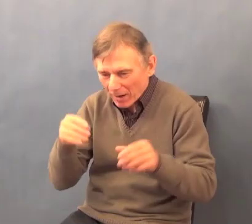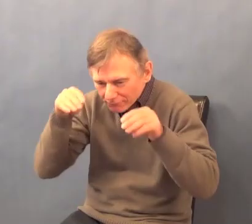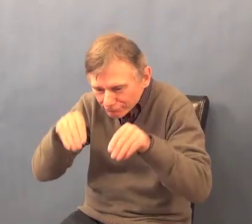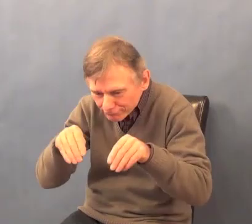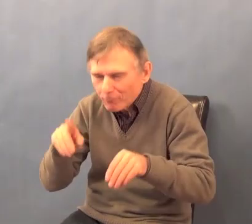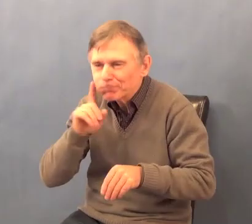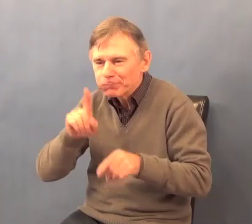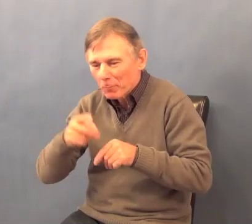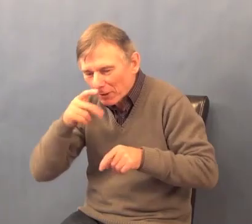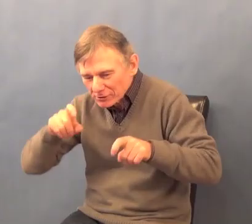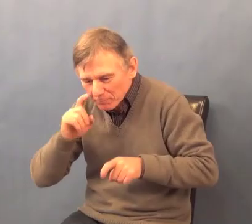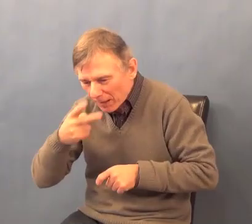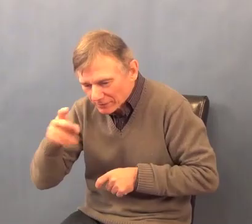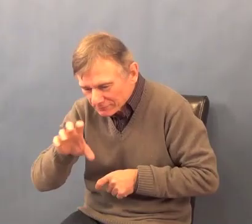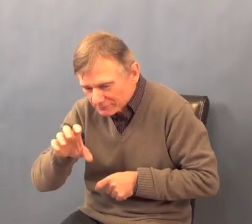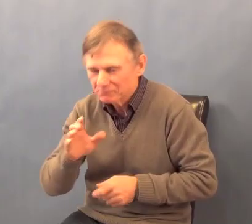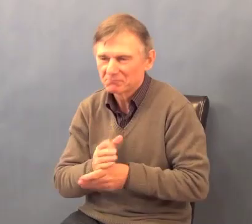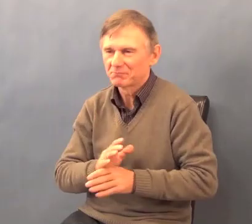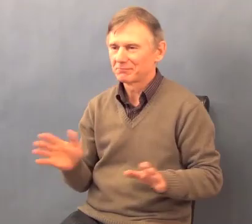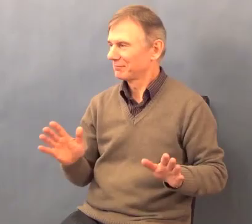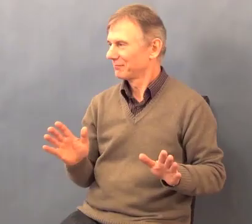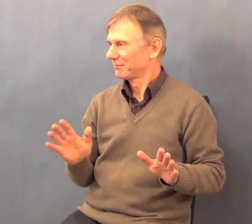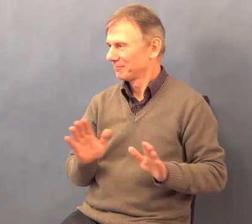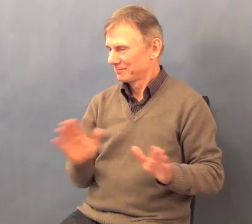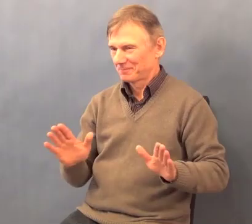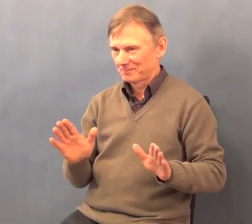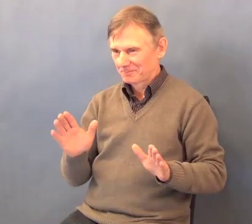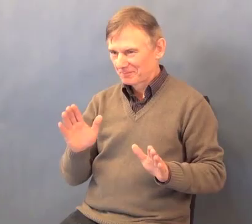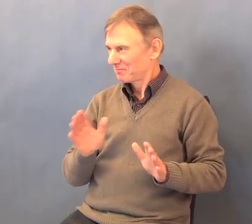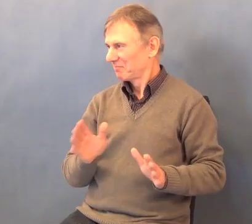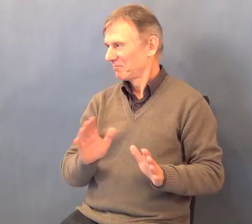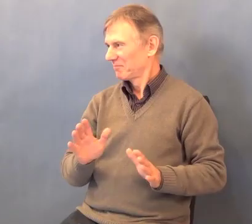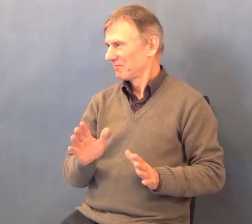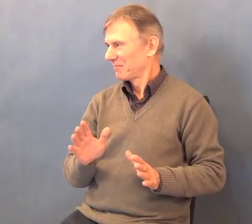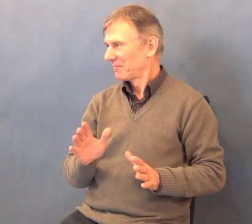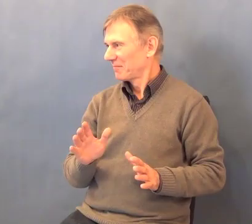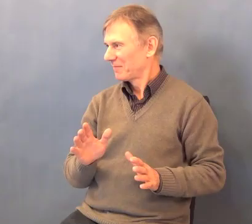Chłopiec tak samo siedział i patrzył się na nią i tyle.